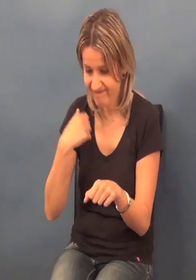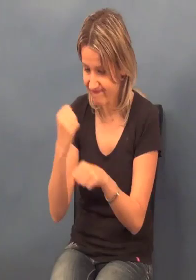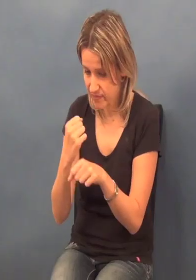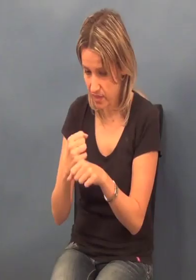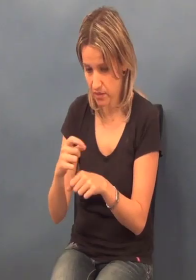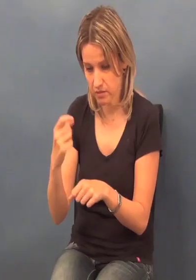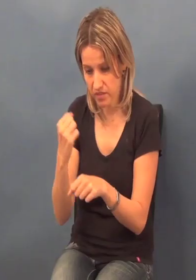Pracuję.